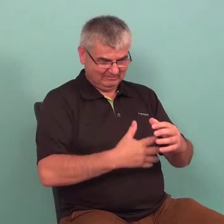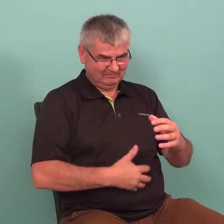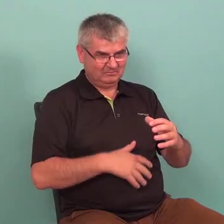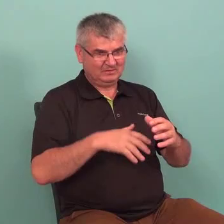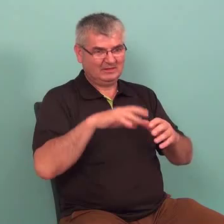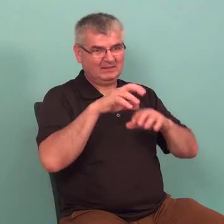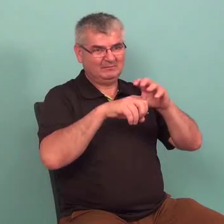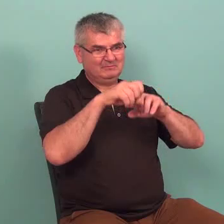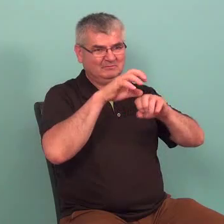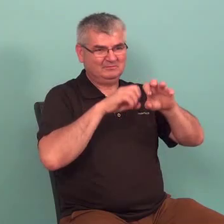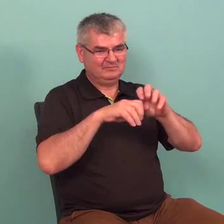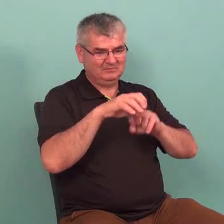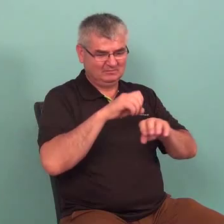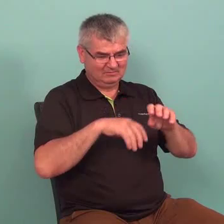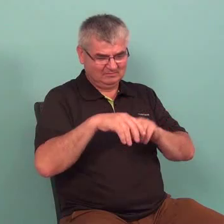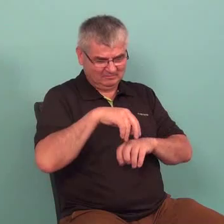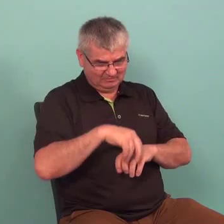Schodzi na dół po drabinie.